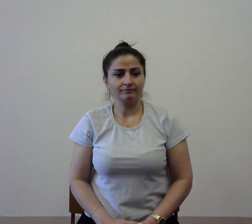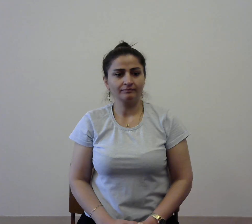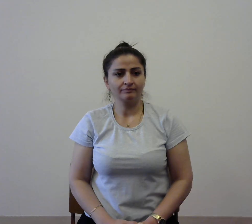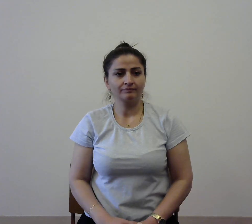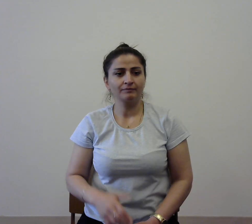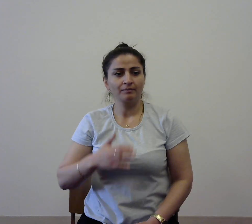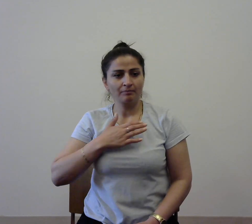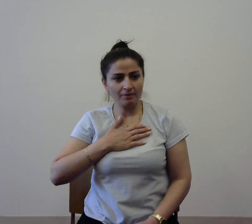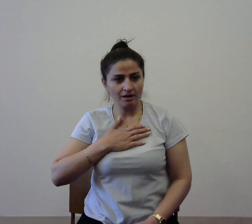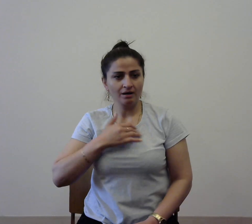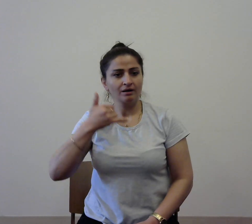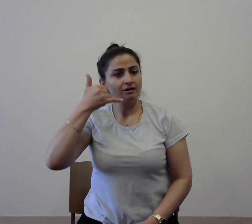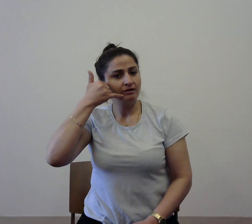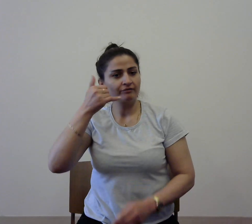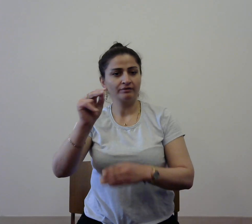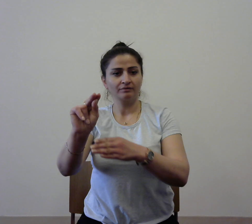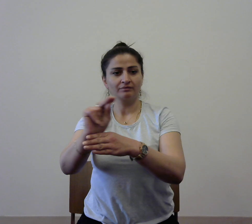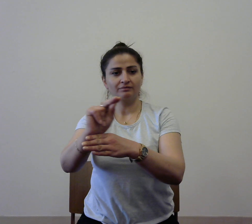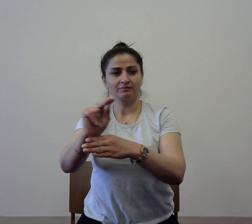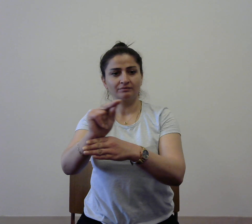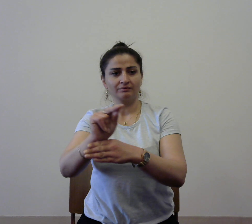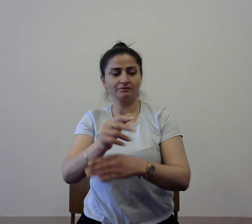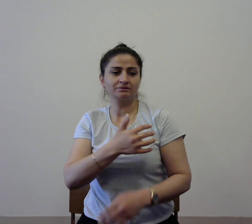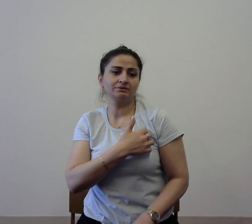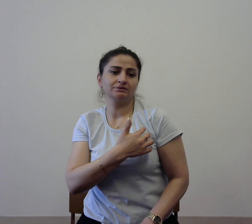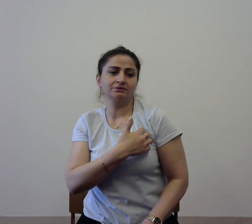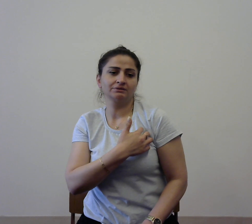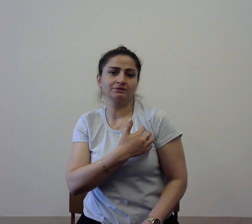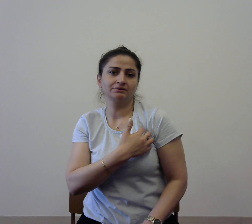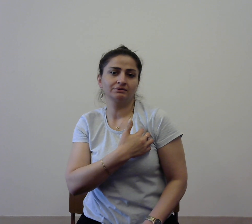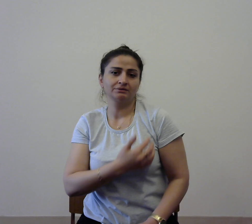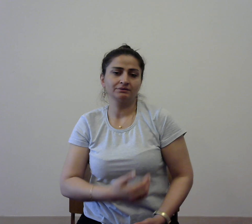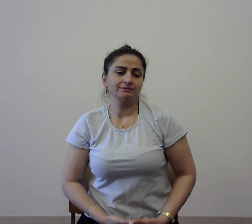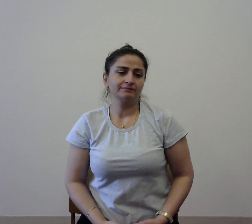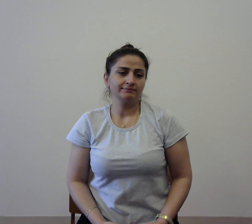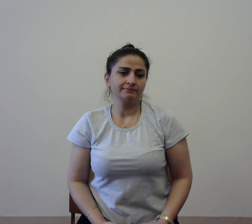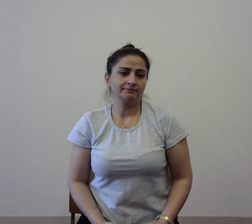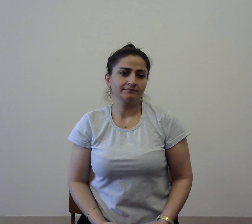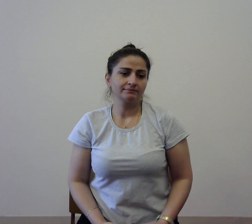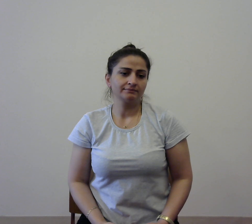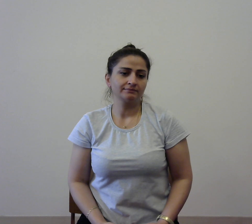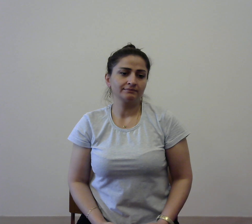Mən telefonu təmir etdirmək istəyirəm